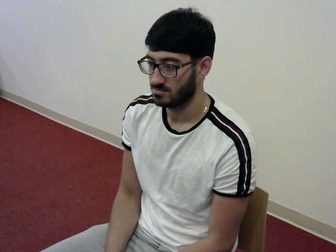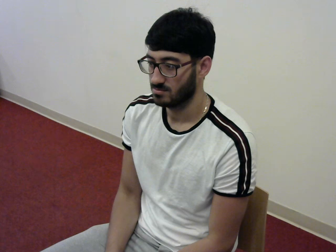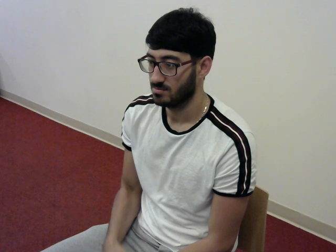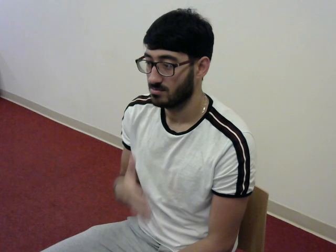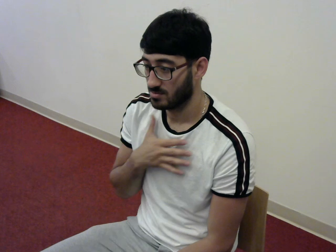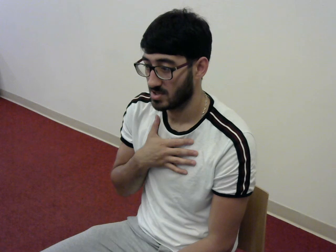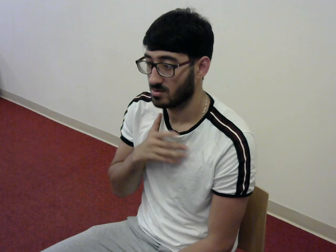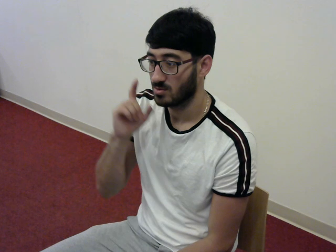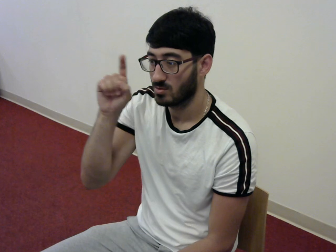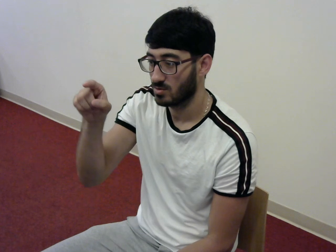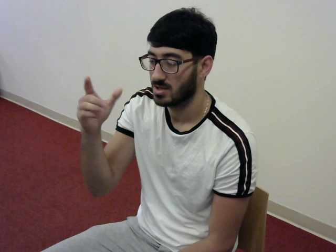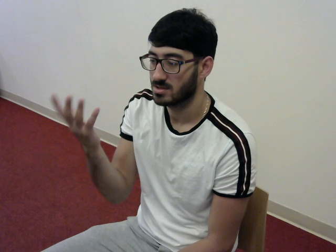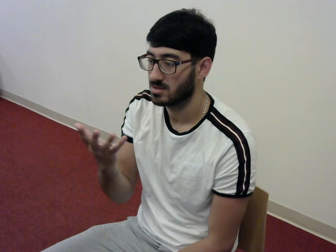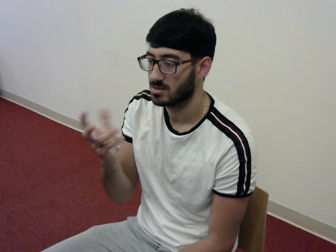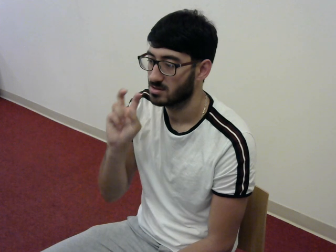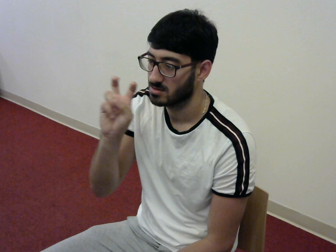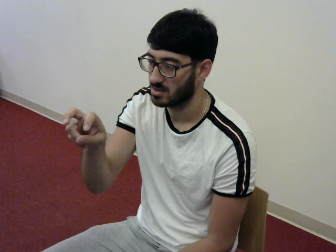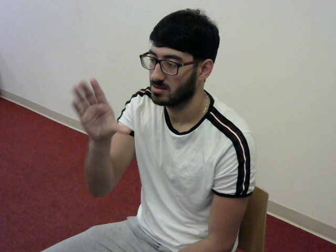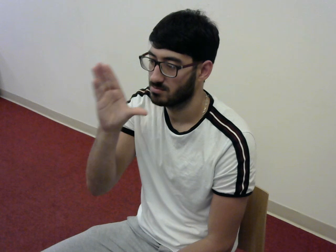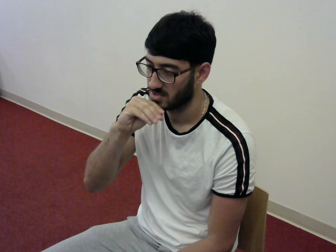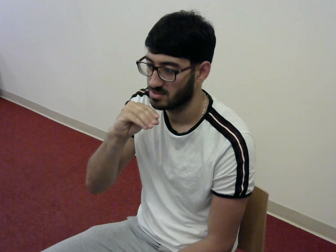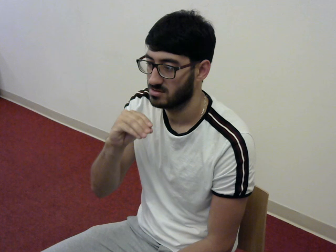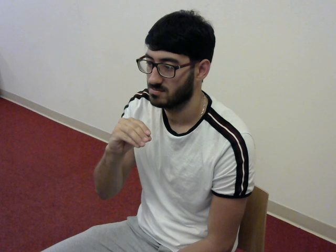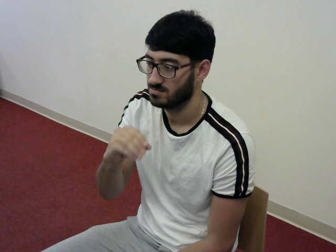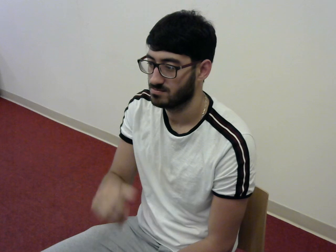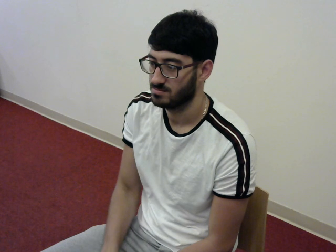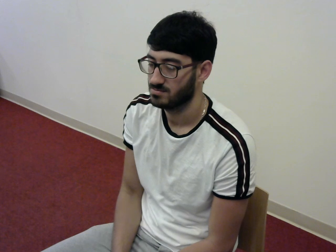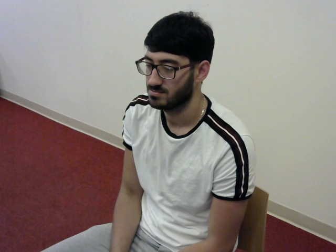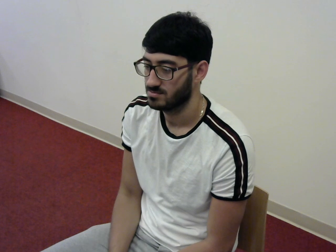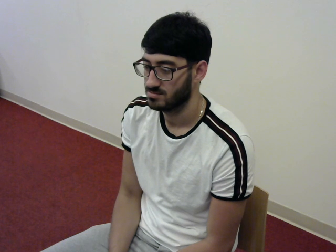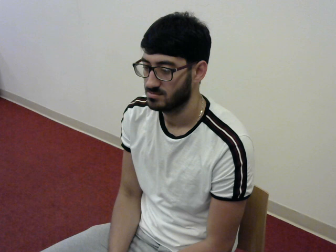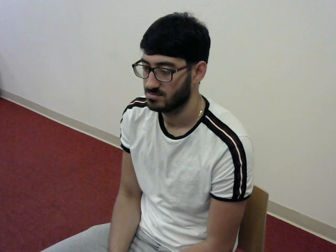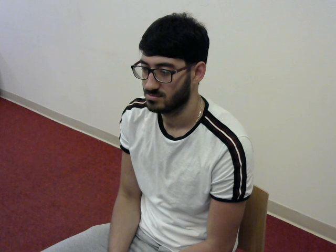Mən ora necə gedə bilərəm?